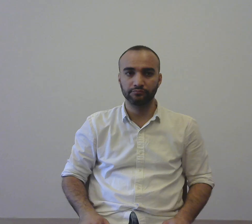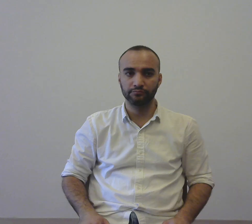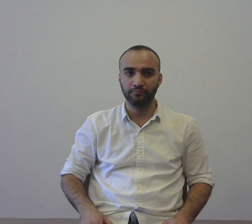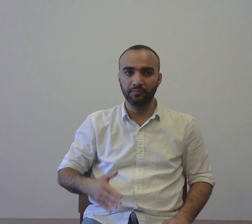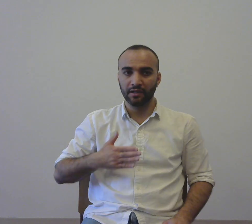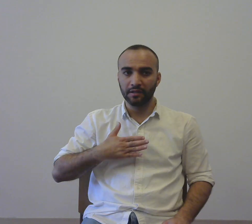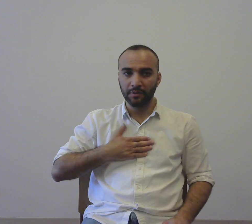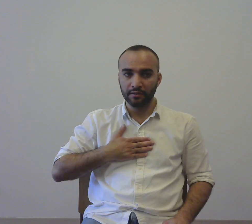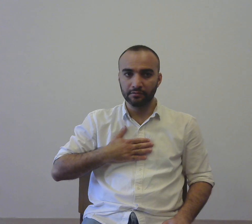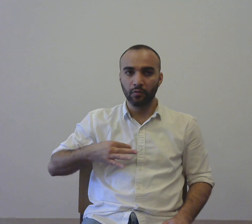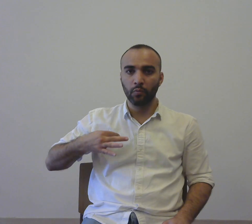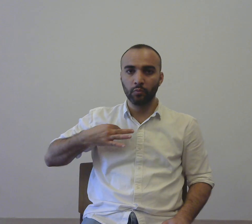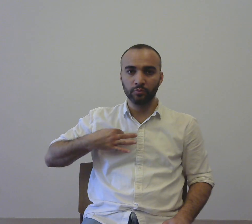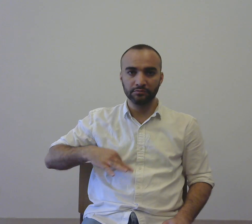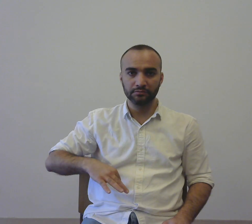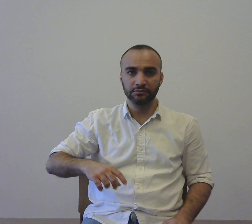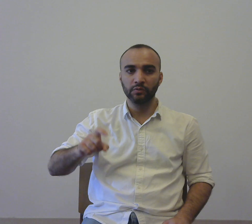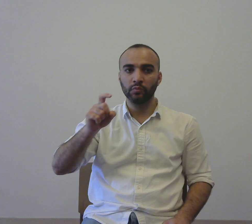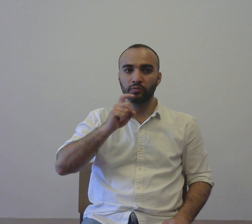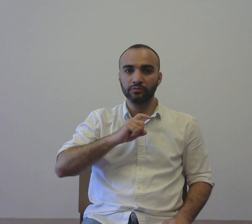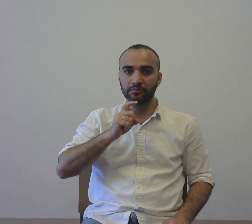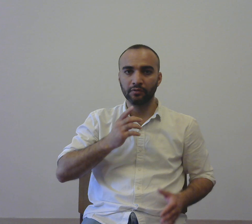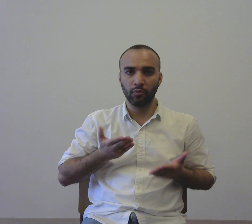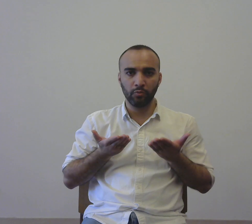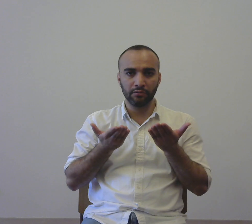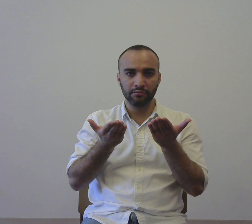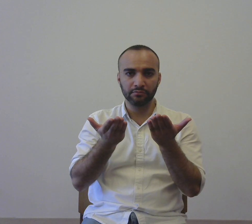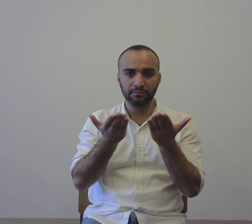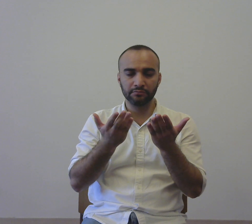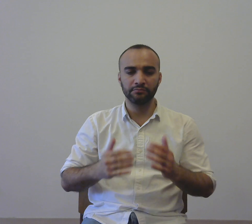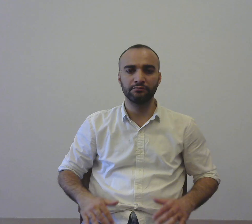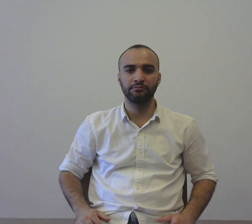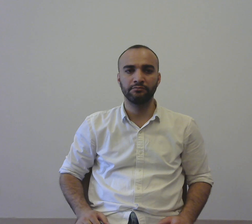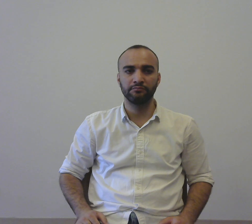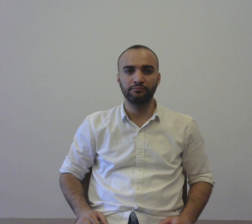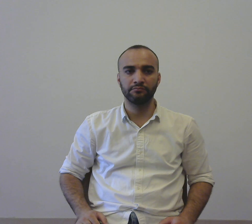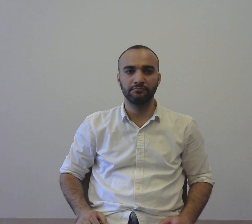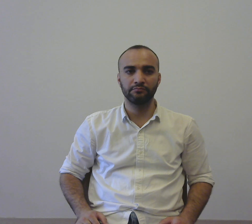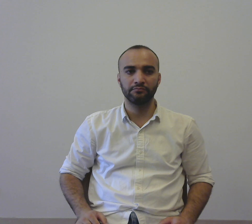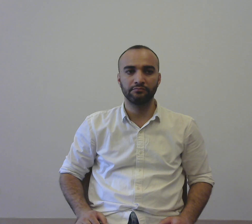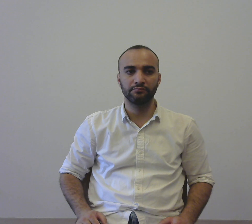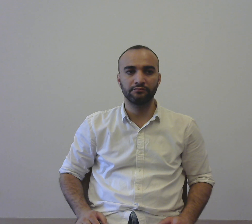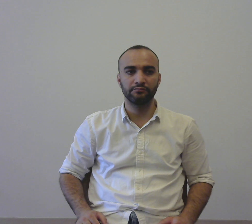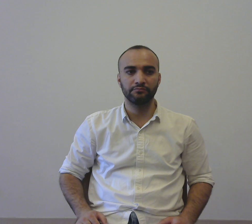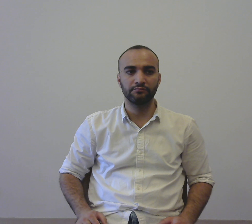Mənim oğlum universitetdə oxuyur